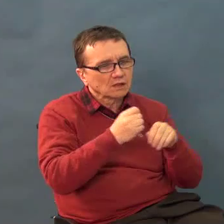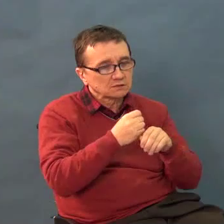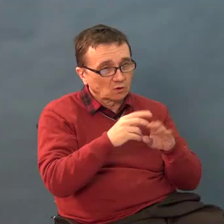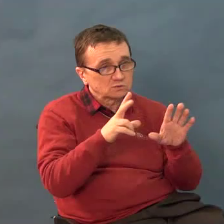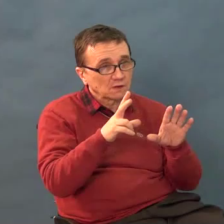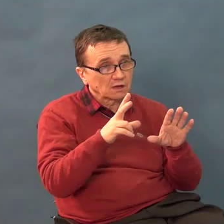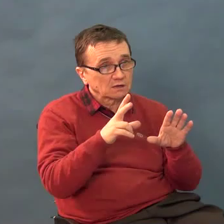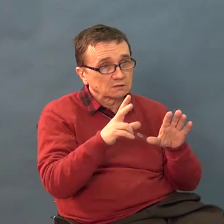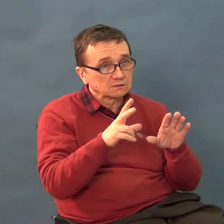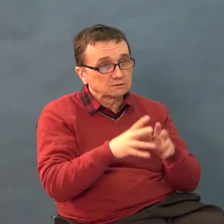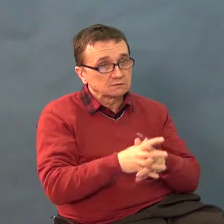Pracujesz od ósmej?